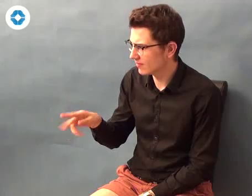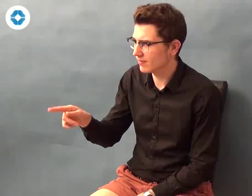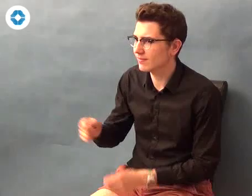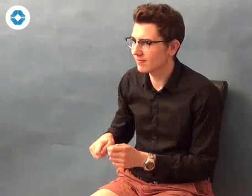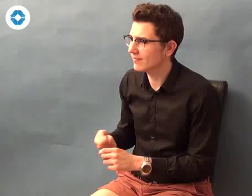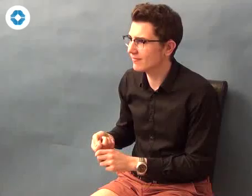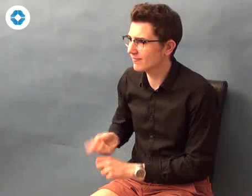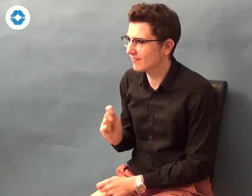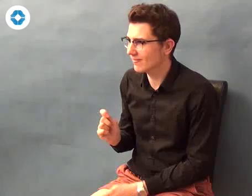Chaplin kituje szyby i rzuca resztki kitu do tyłu.